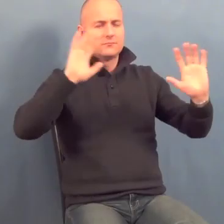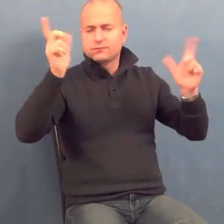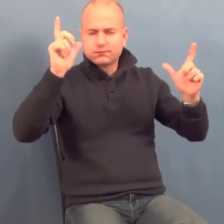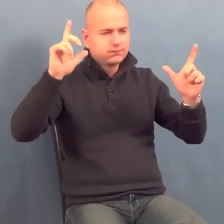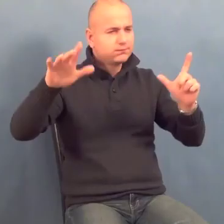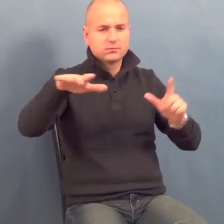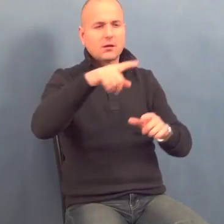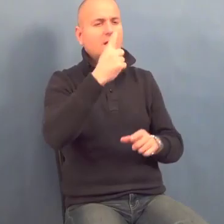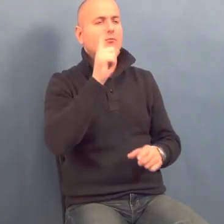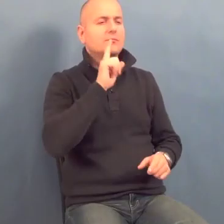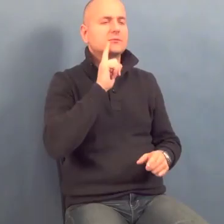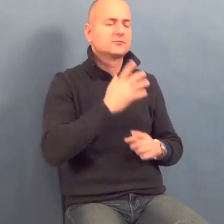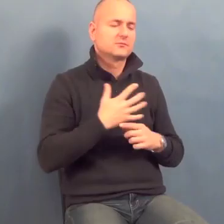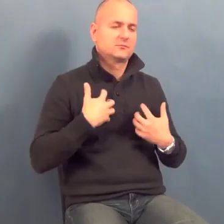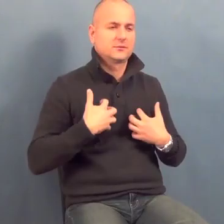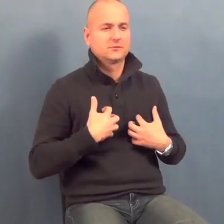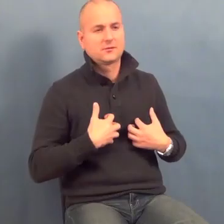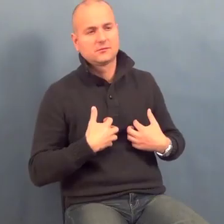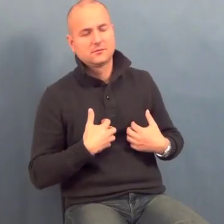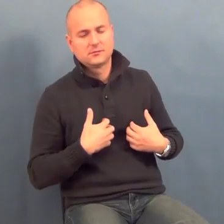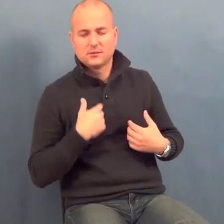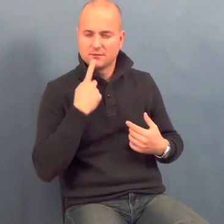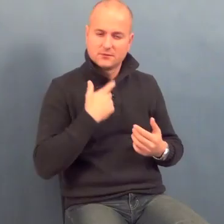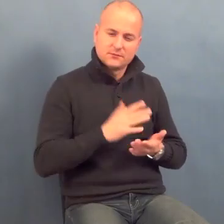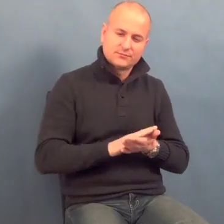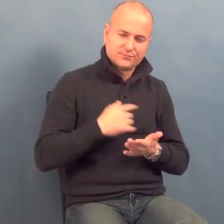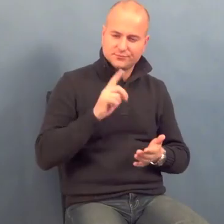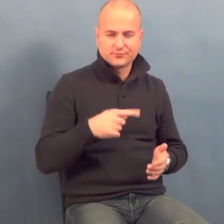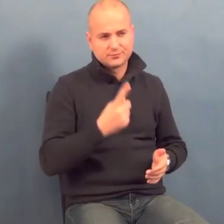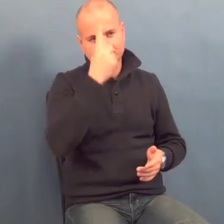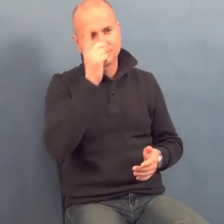A jeden chłopiec już jest zmęczony, mówi: "Przepraszam, idę na górę spać."